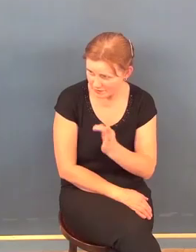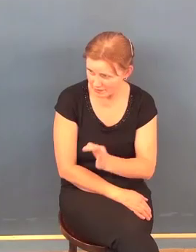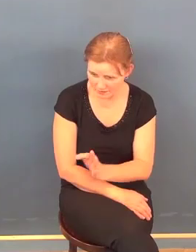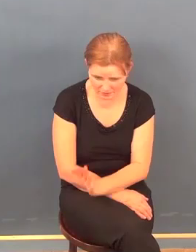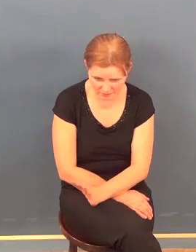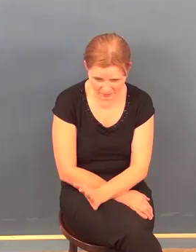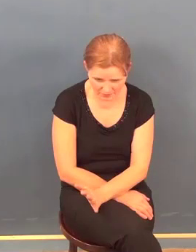Mam opowiadać?